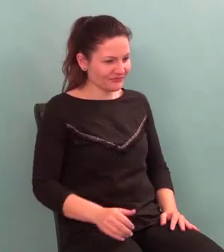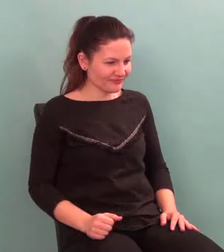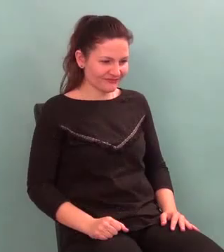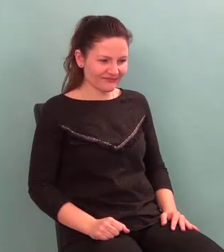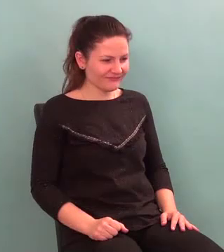Nie mogę.